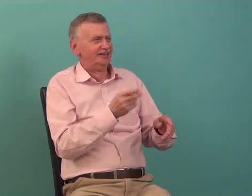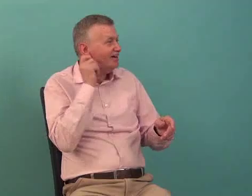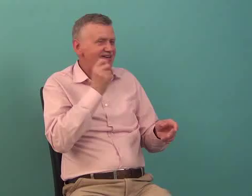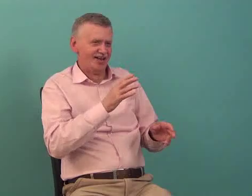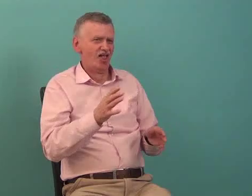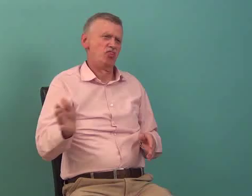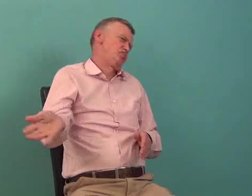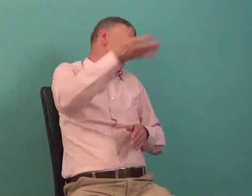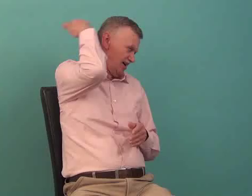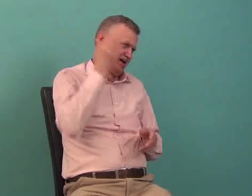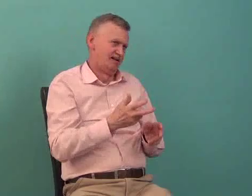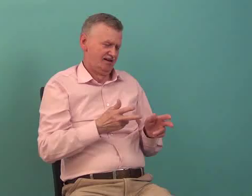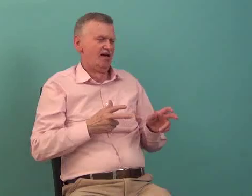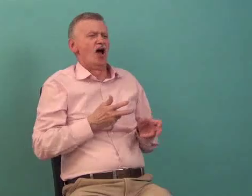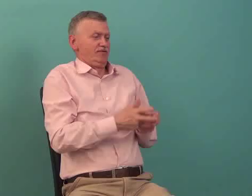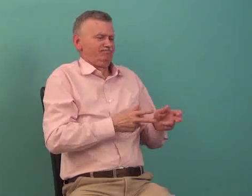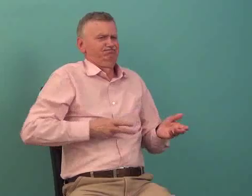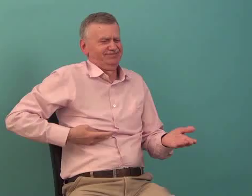Coś uderza chłopaka w głowę i rower się przewraca.